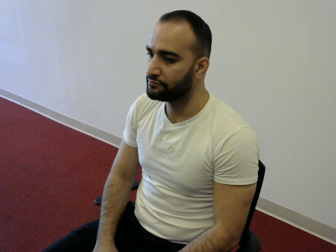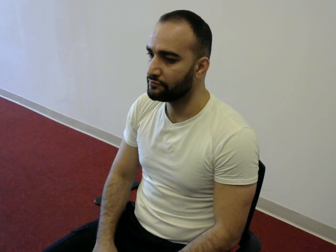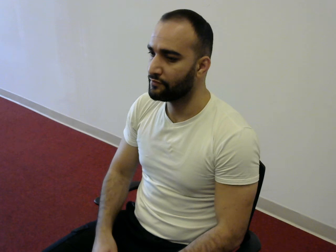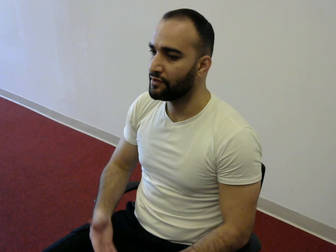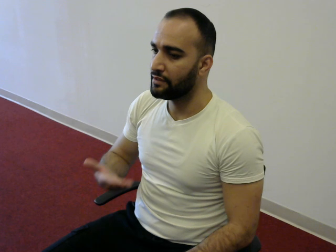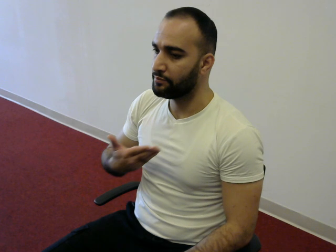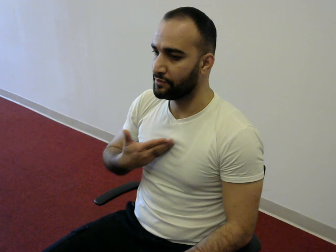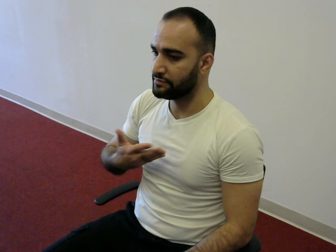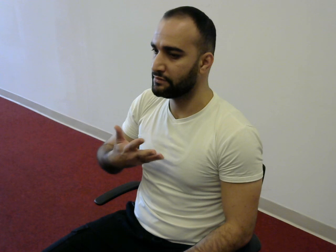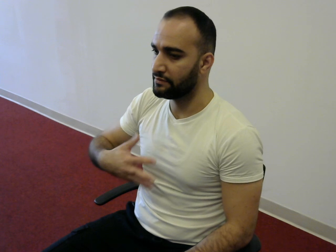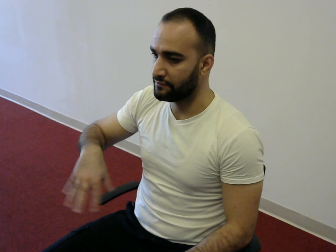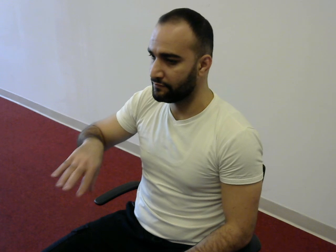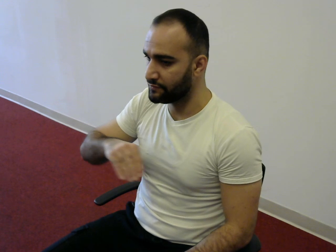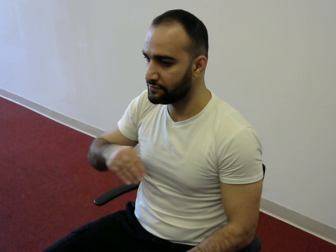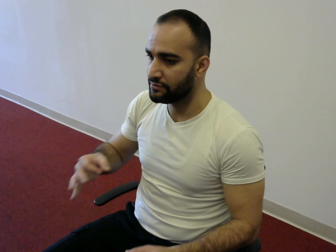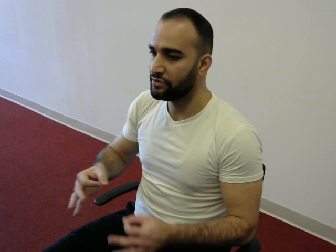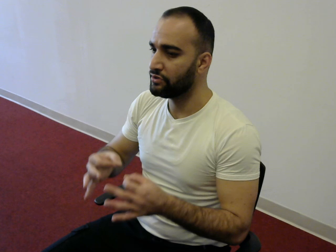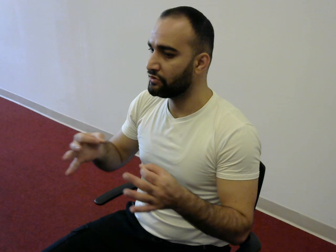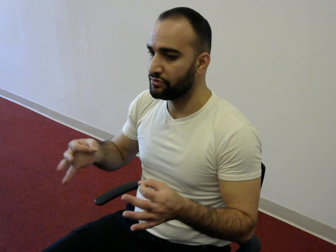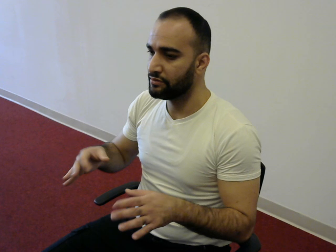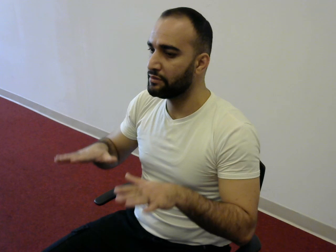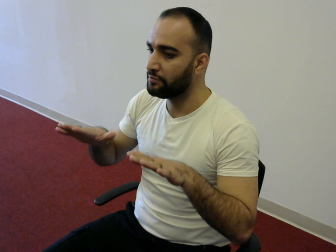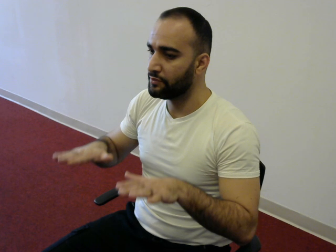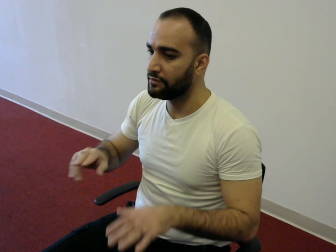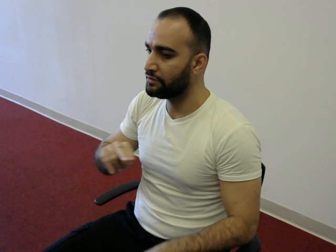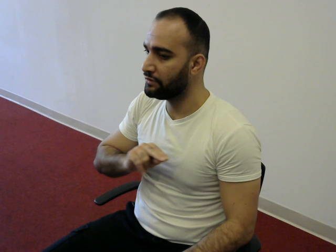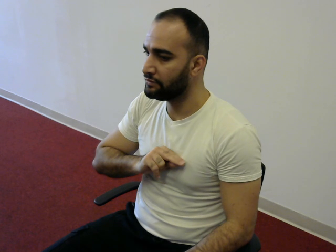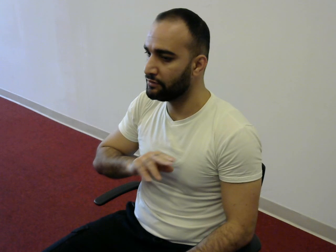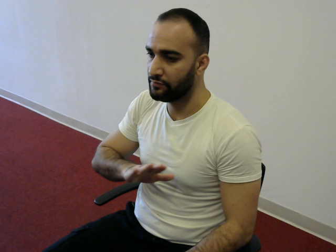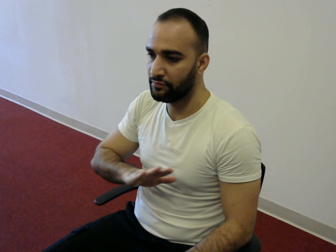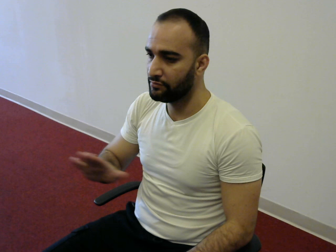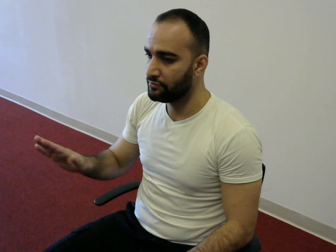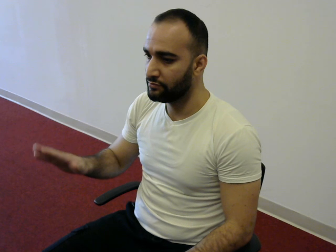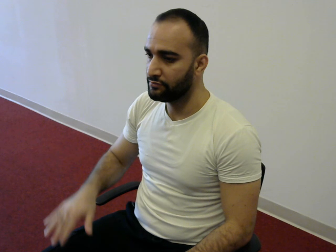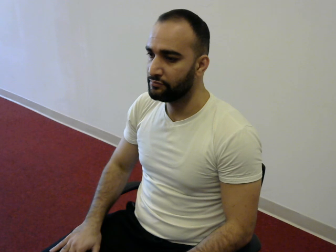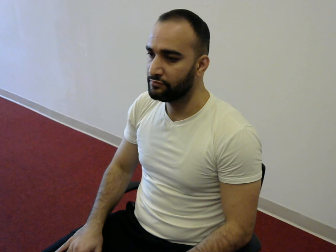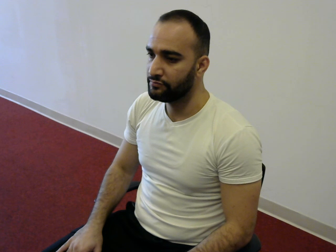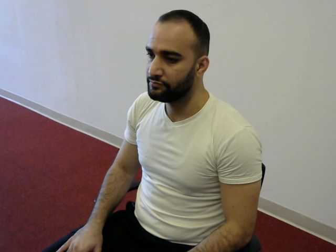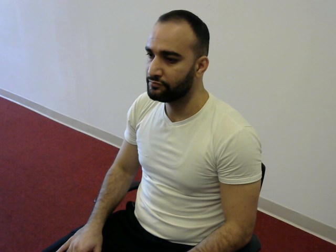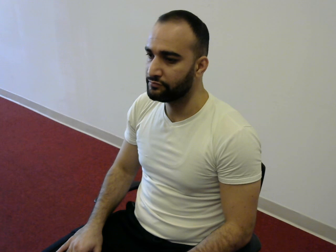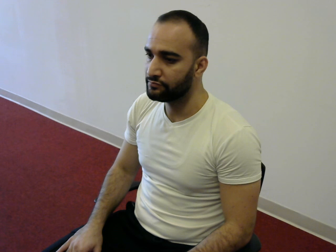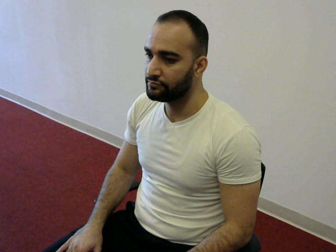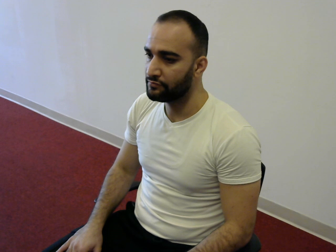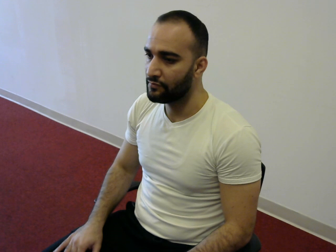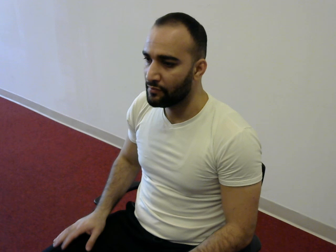Biz heç yerdə işləmirik